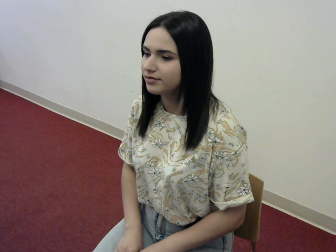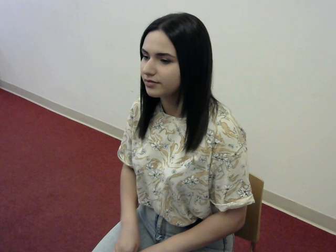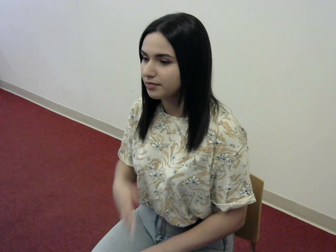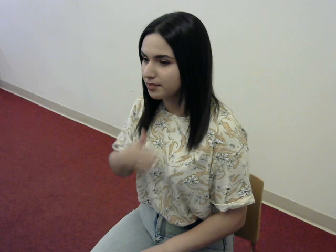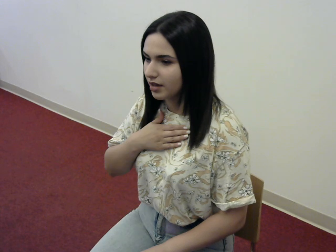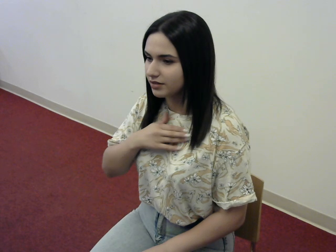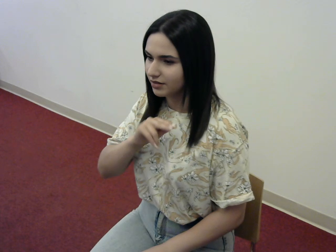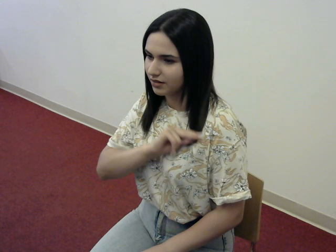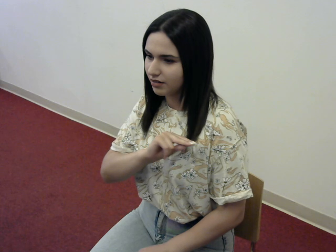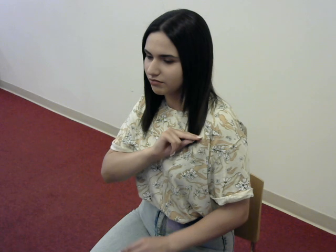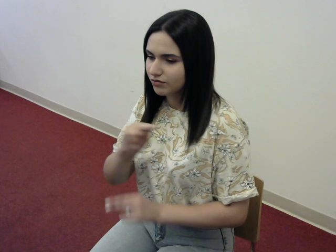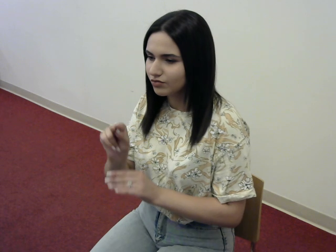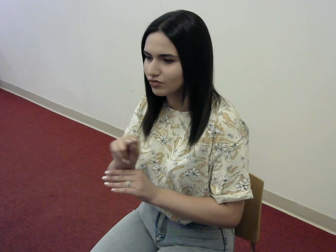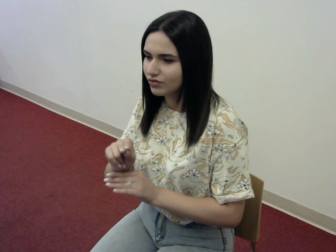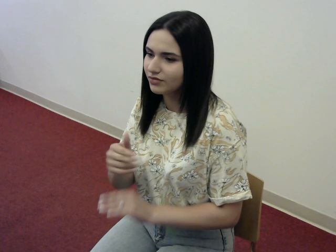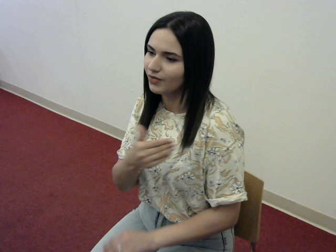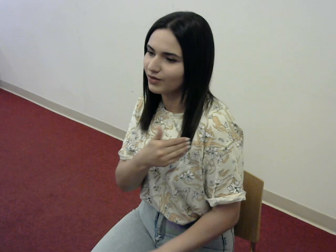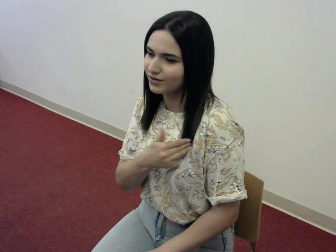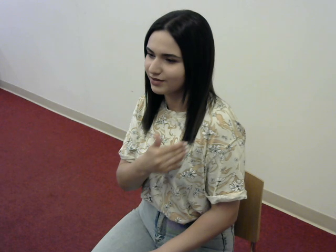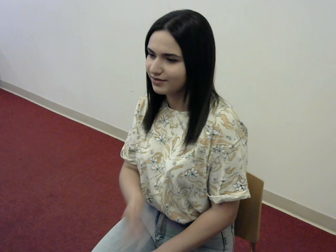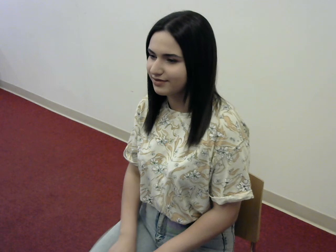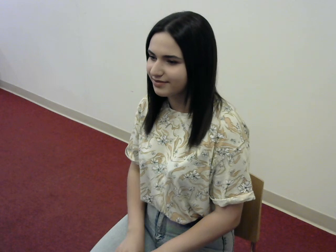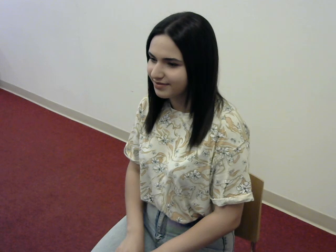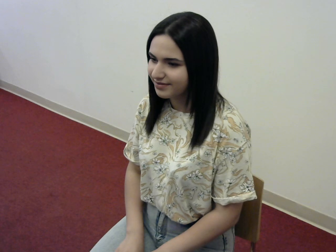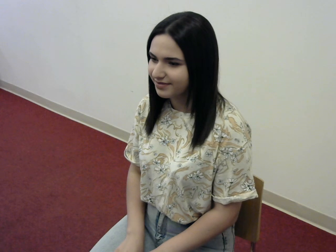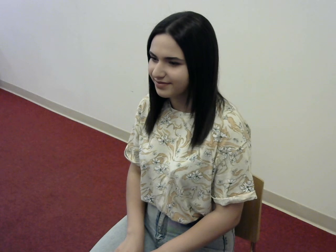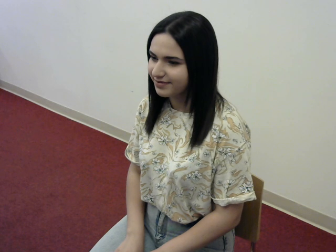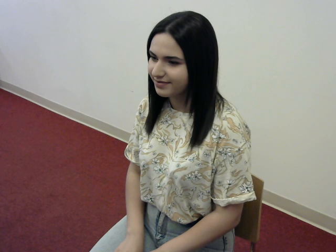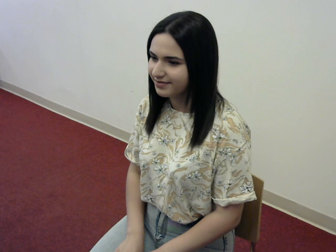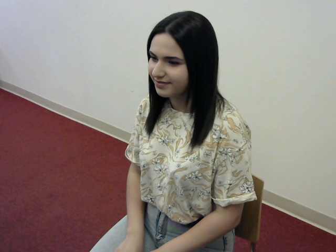Mən işə düzəlmək istəyirəm